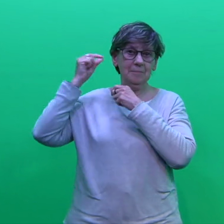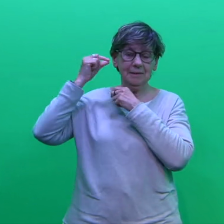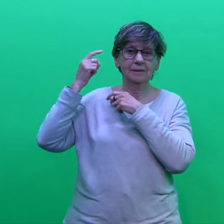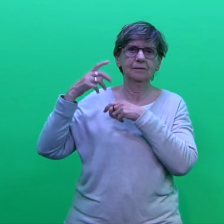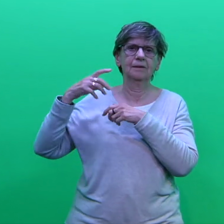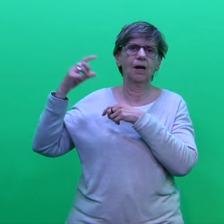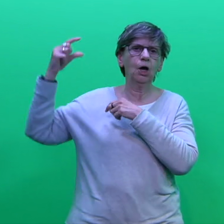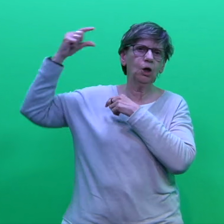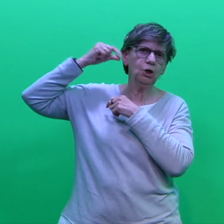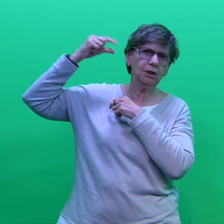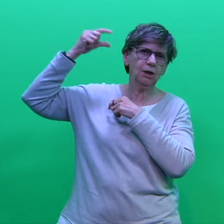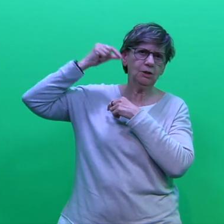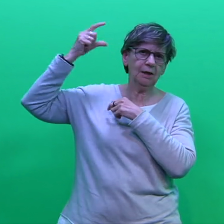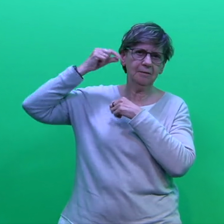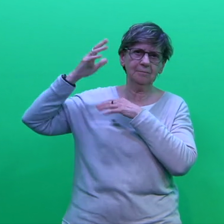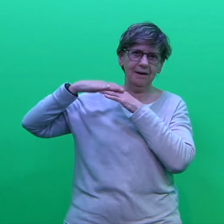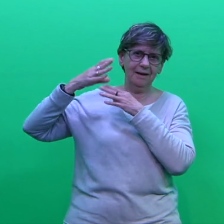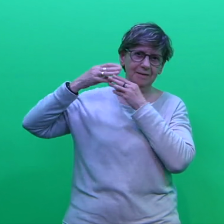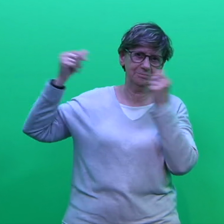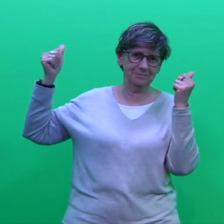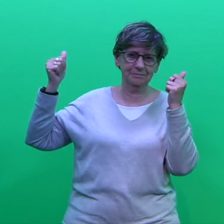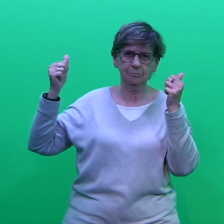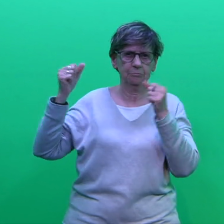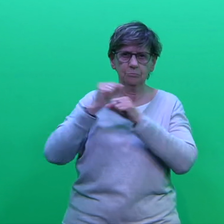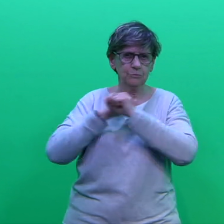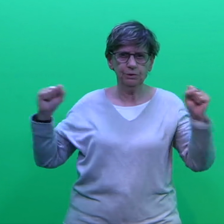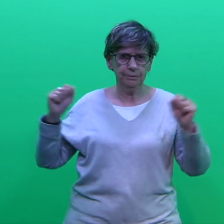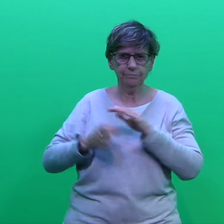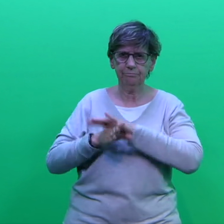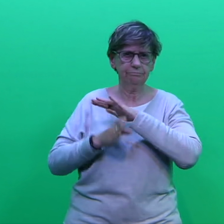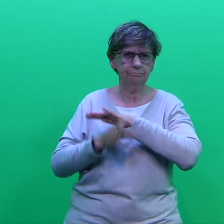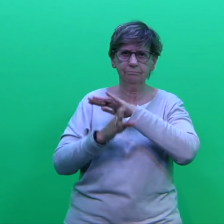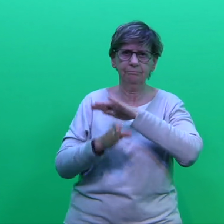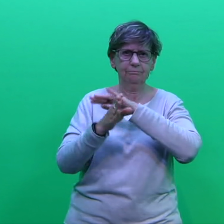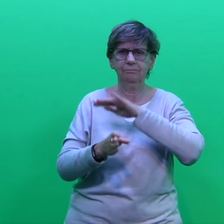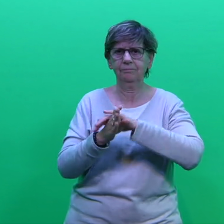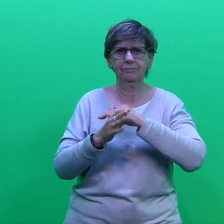Quan noto el xiulet i punxades em poso les gotes perquè desapareugui però no fa efecte, és impossible, continua.